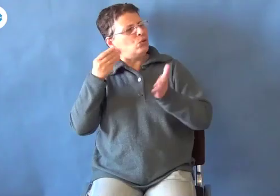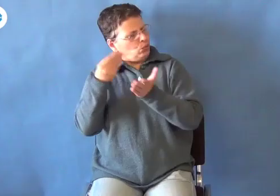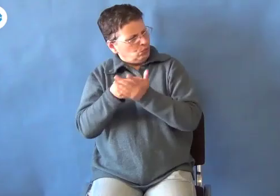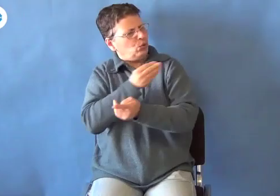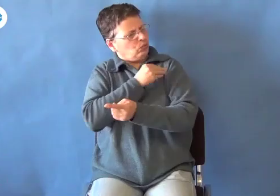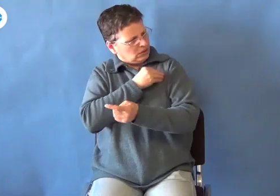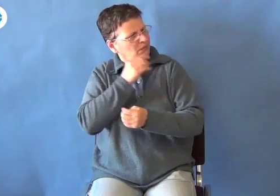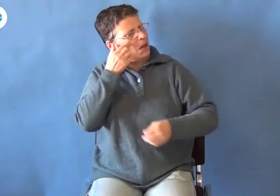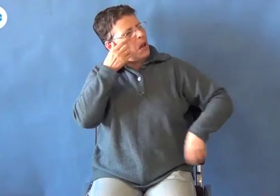Kupuję uczciwie.